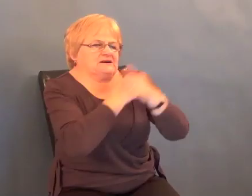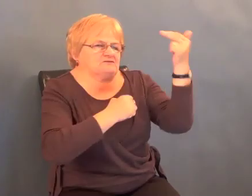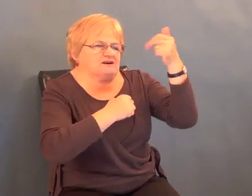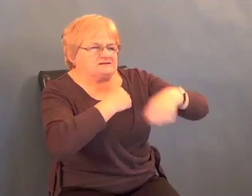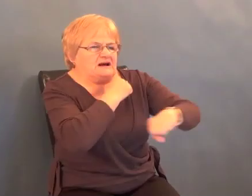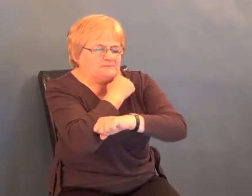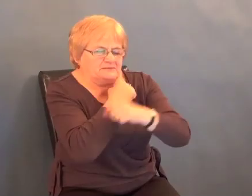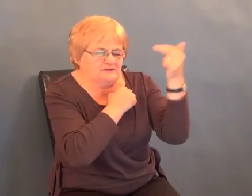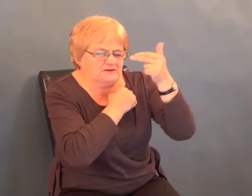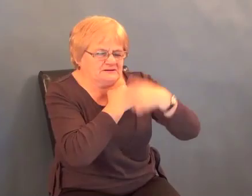Zamiast tego niedziela.